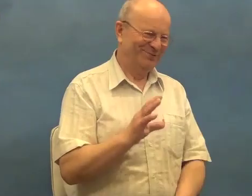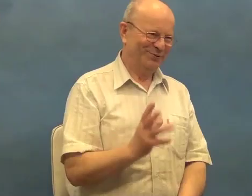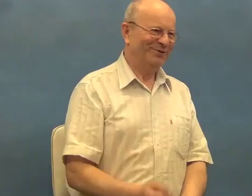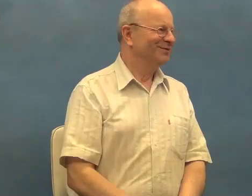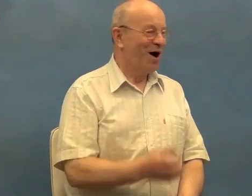Ładne.